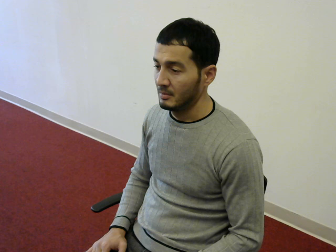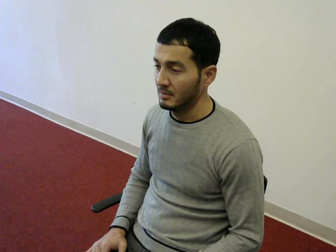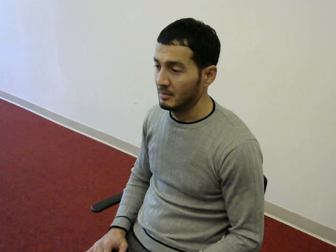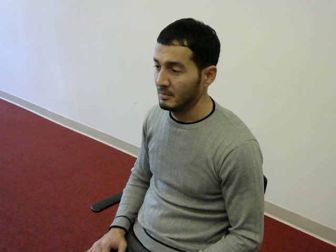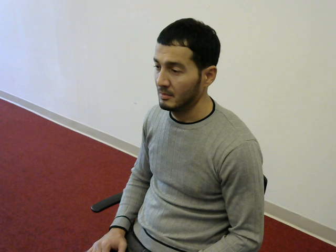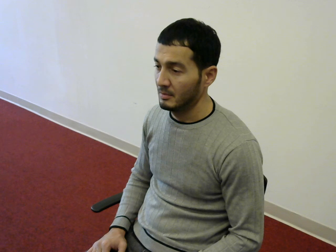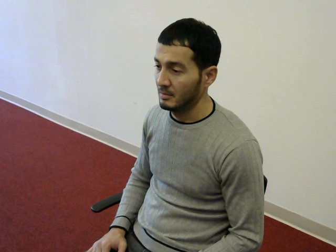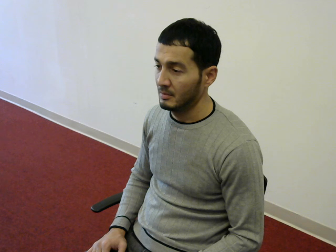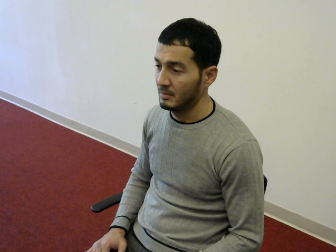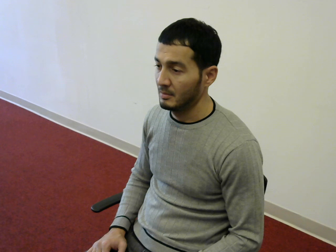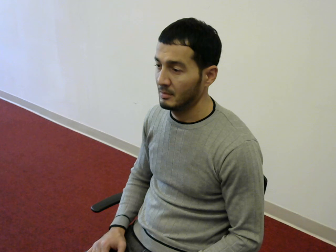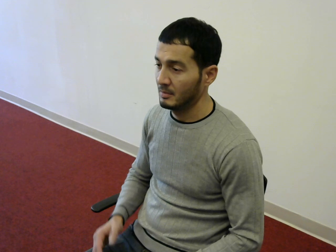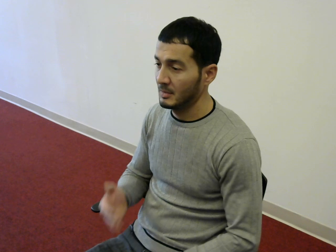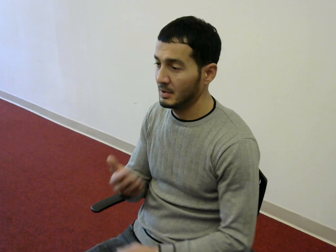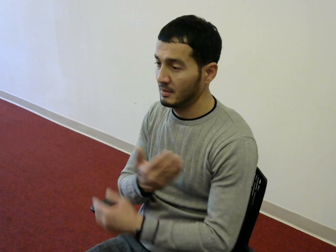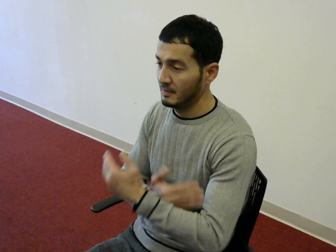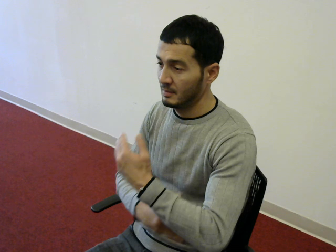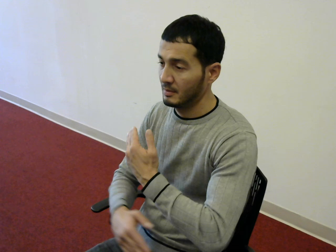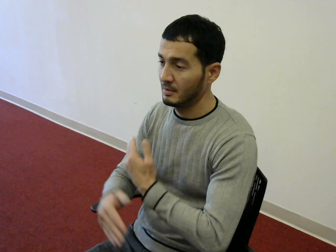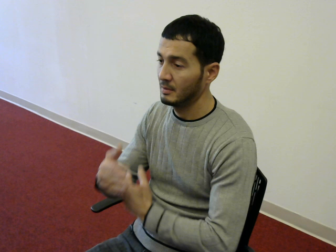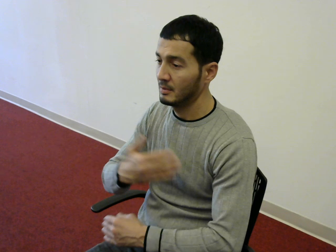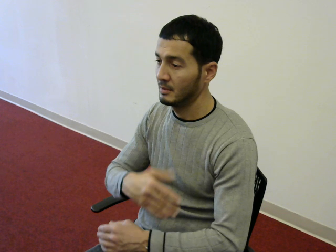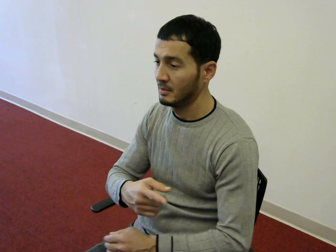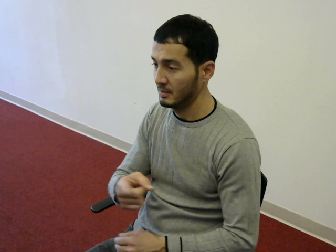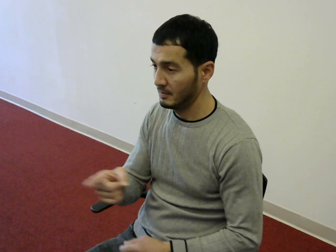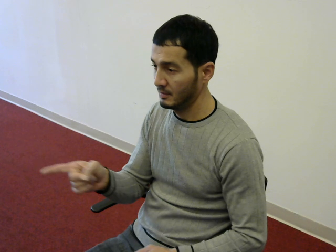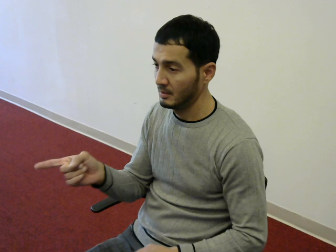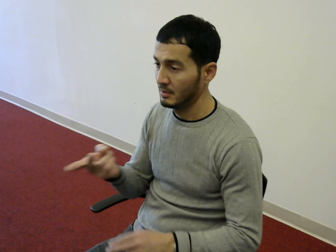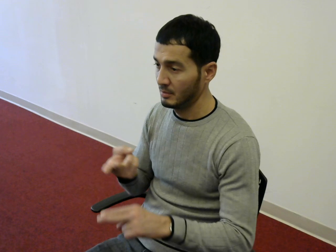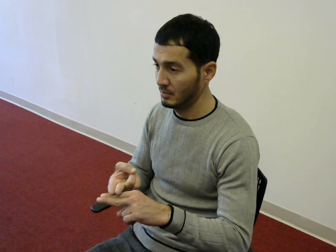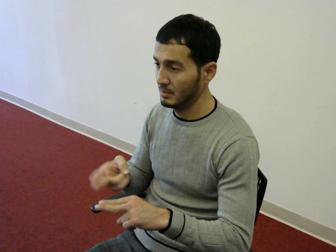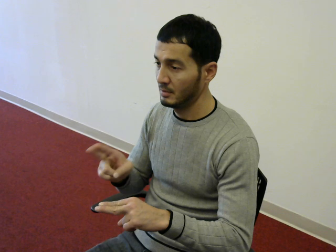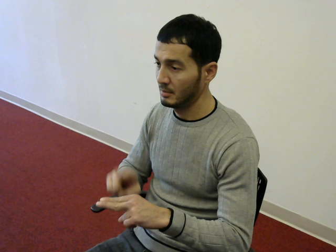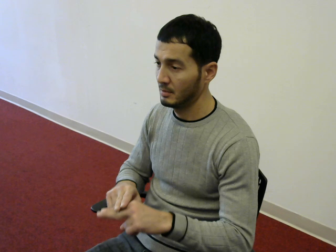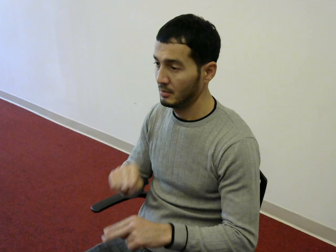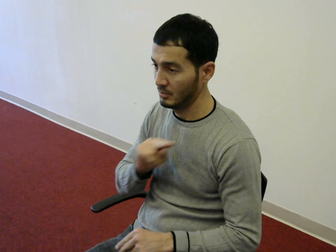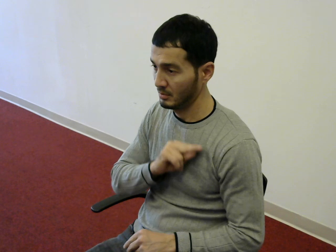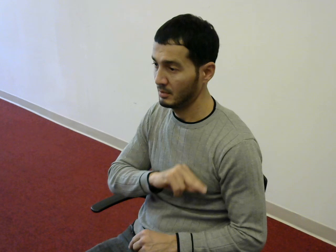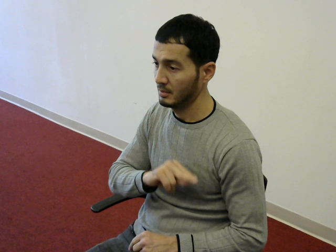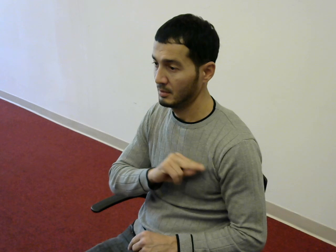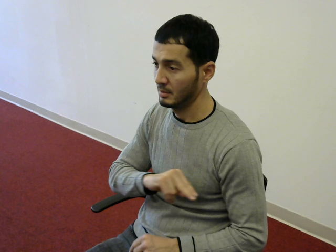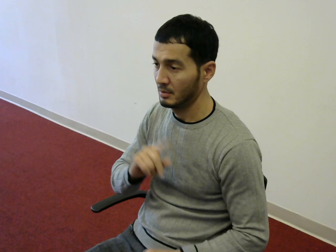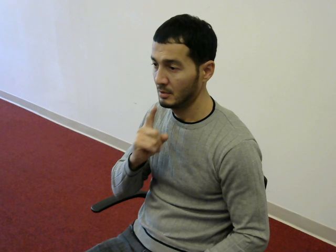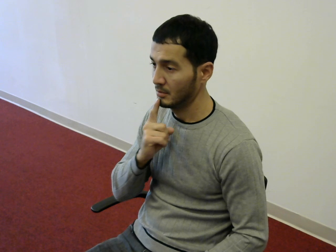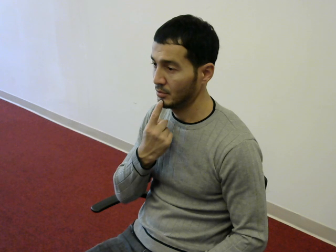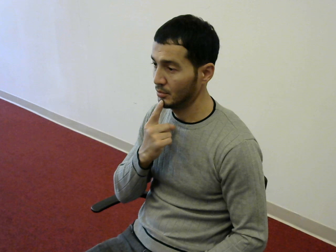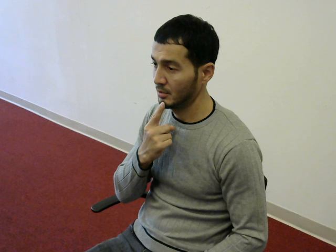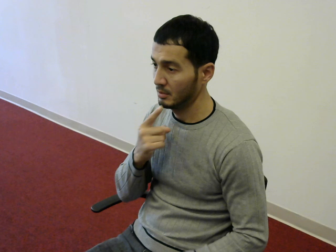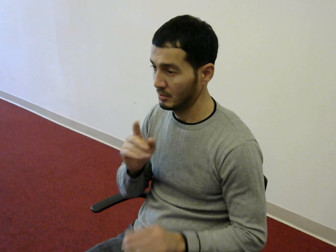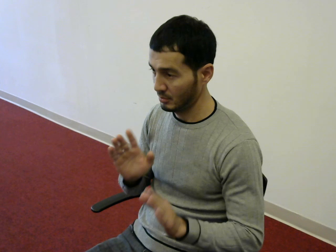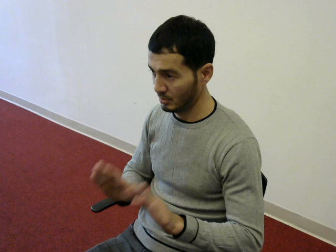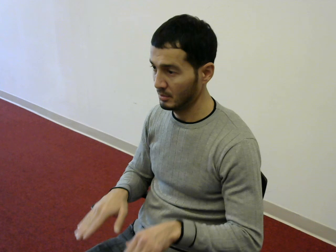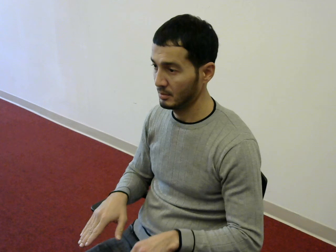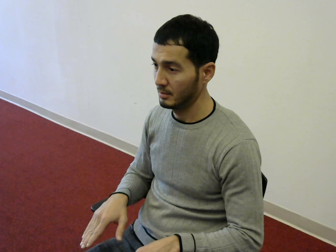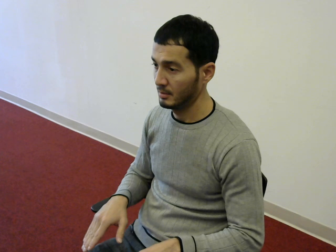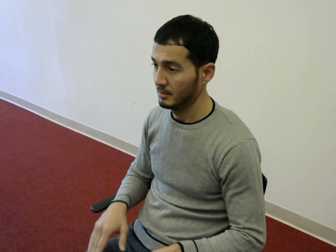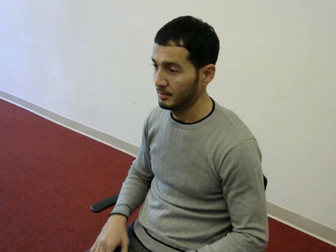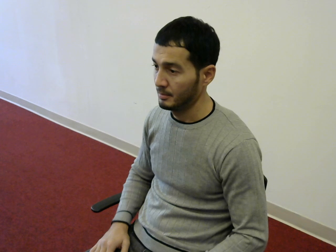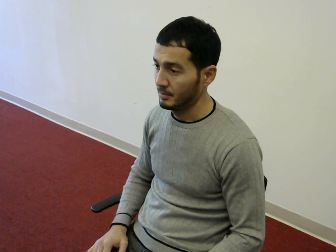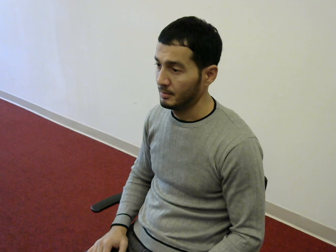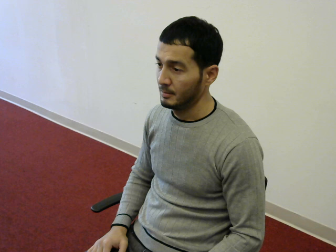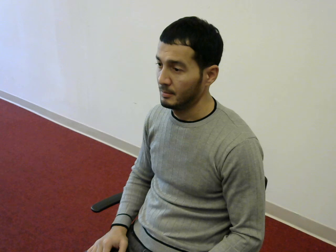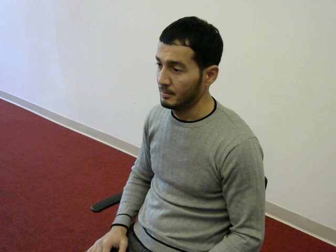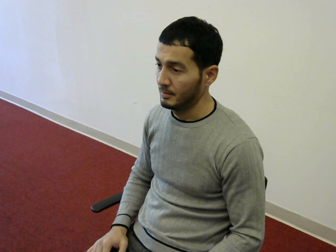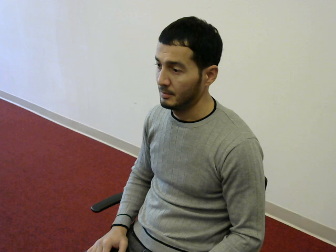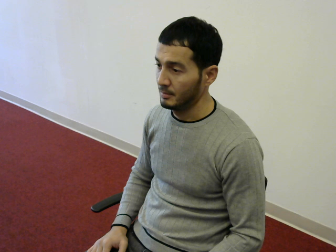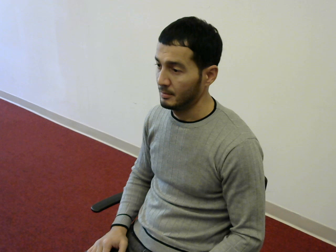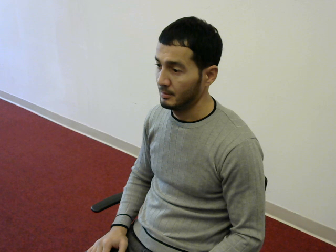Əlilliyi olanlar üçün iş çətin olur